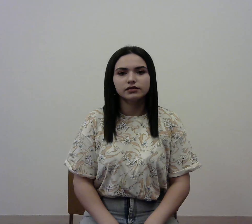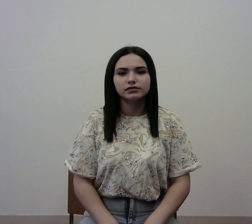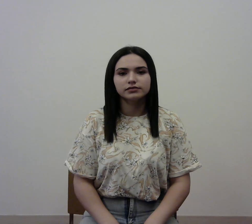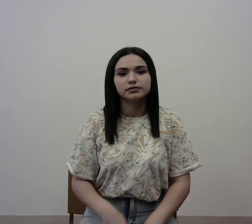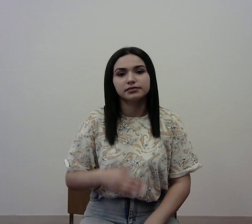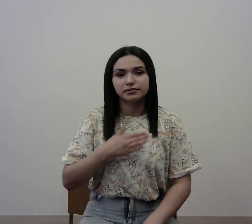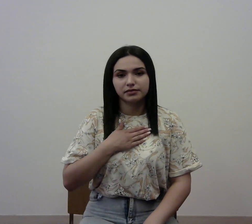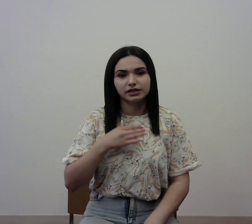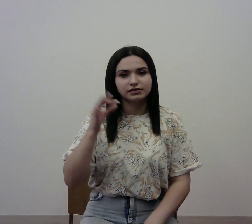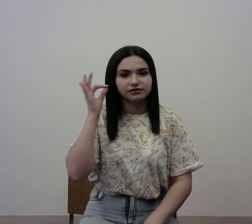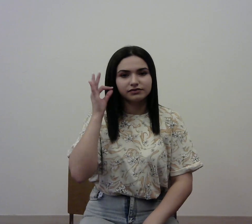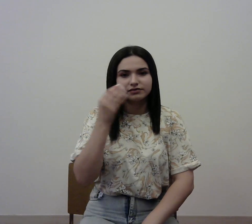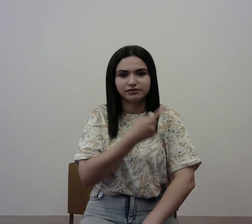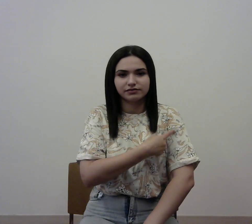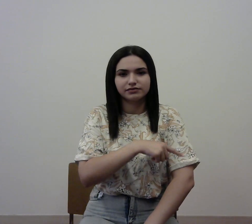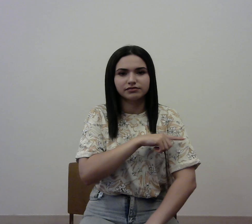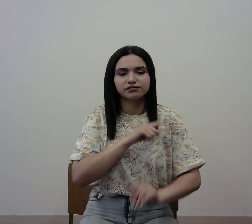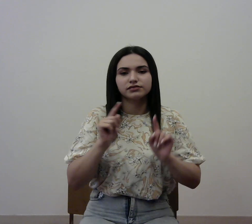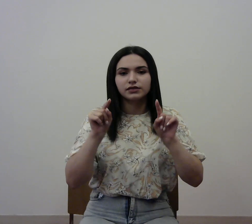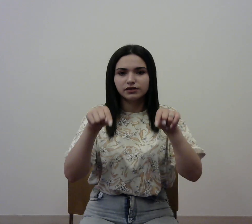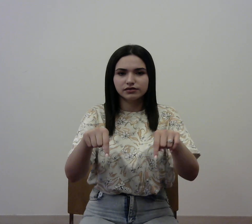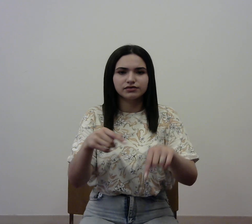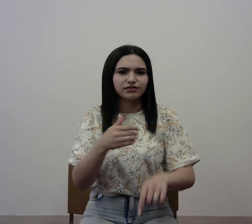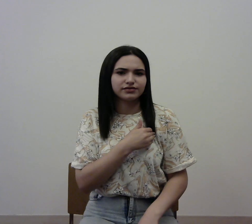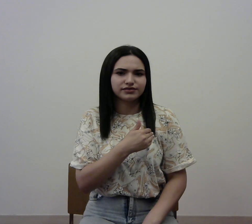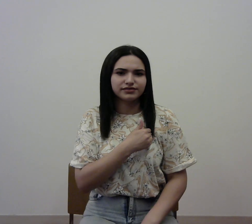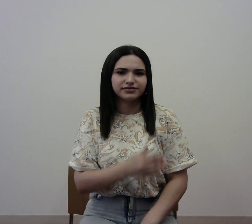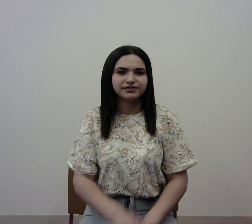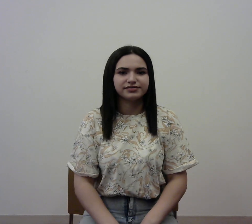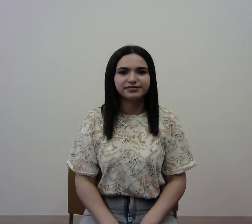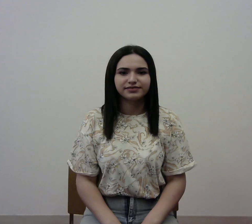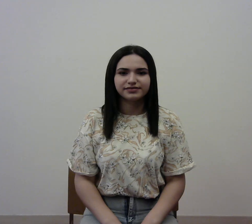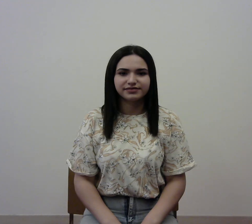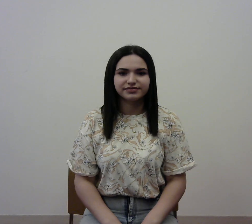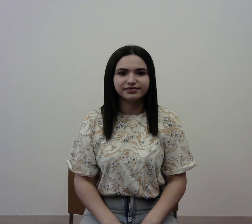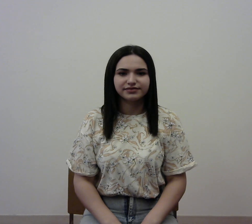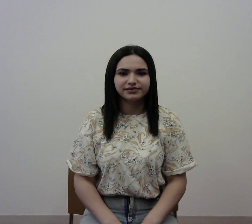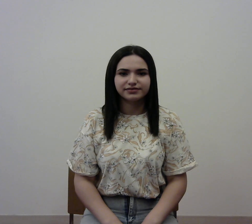Mən tibb məntəqəsinə müraciət etmək istərdim